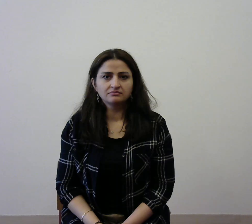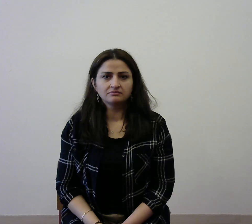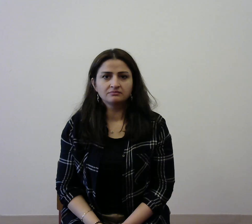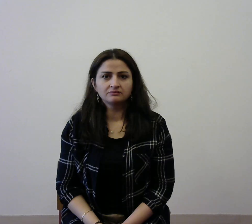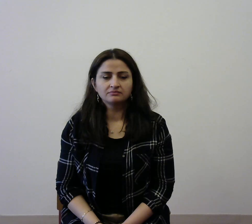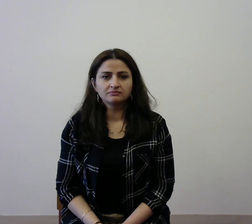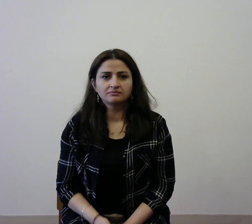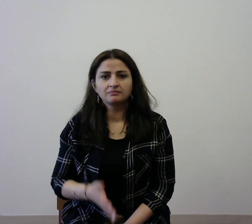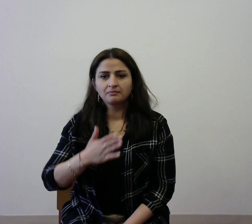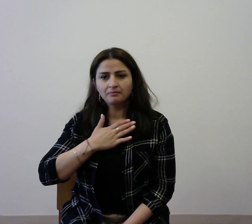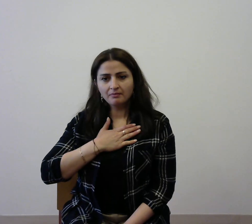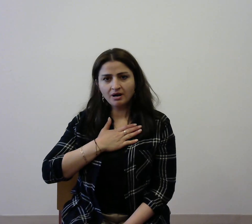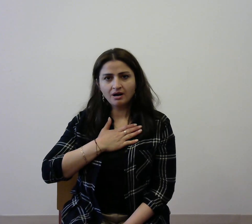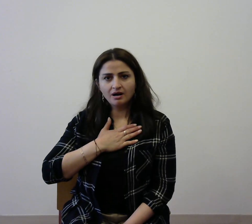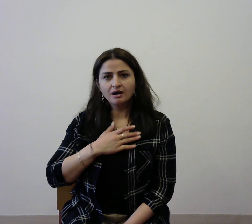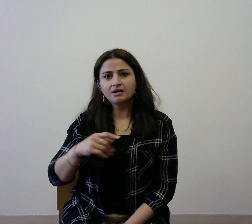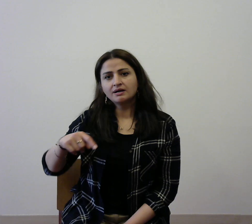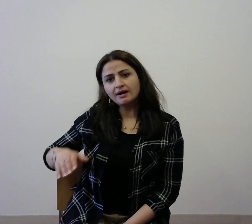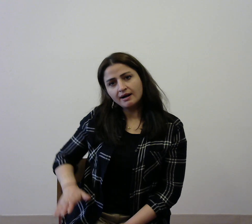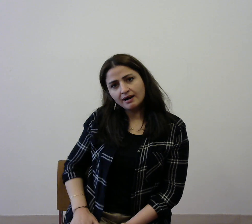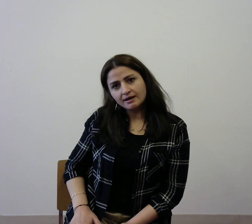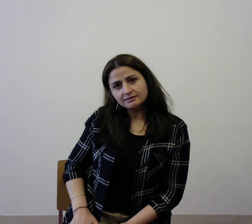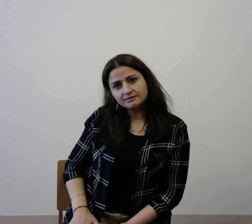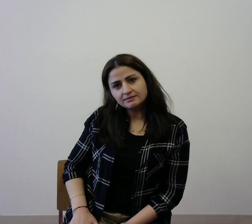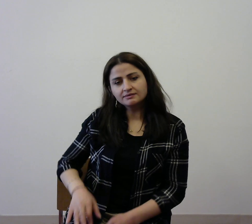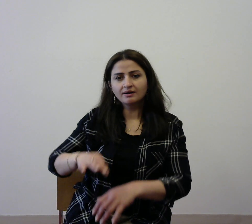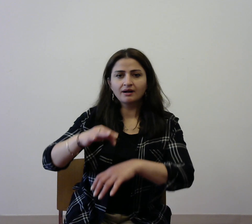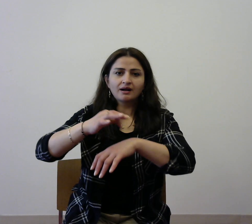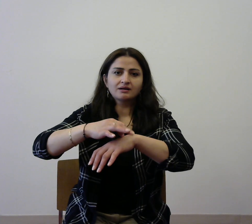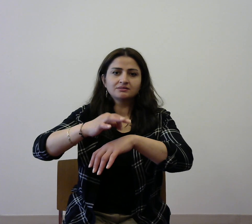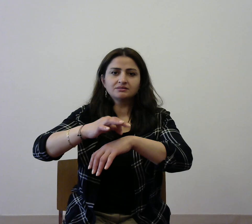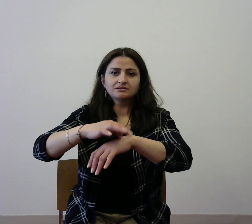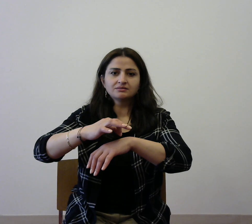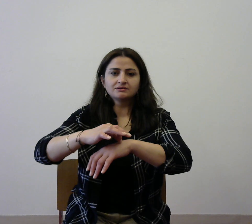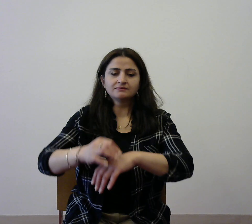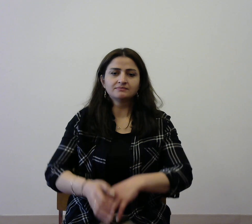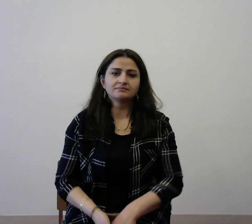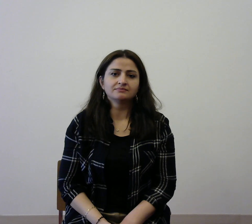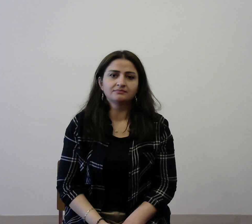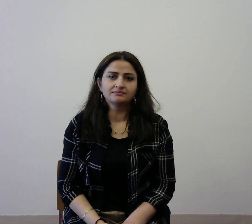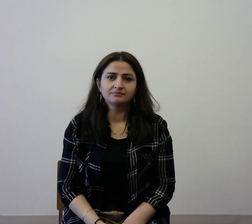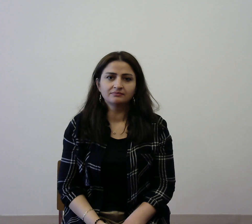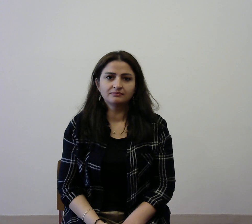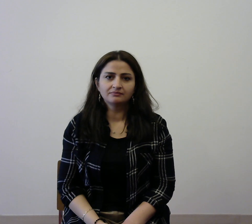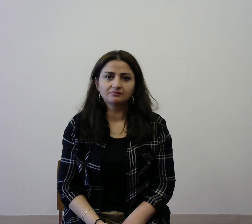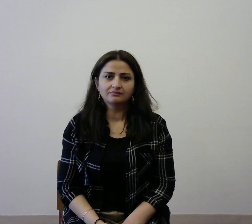Mənim ayağım ağrıyır